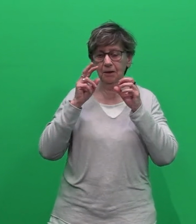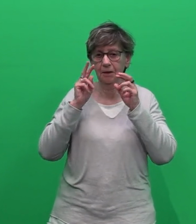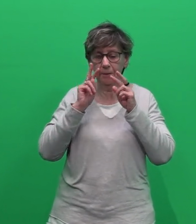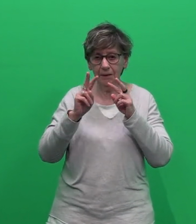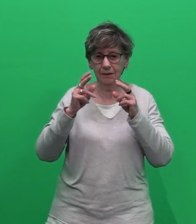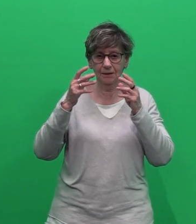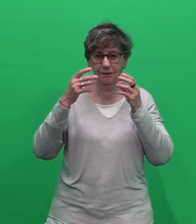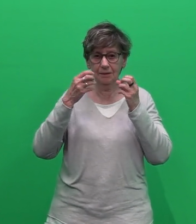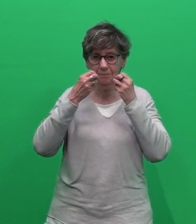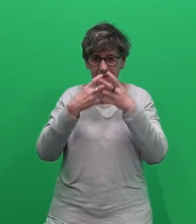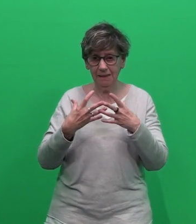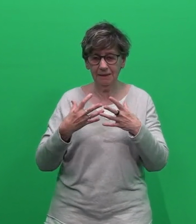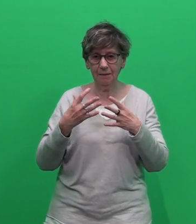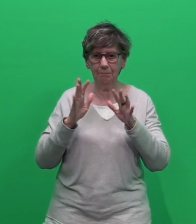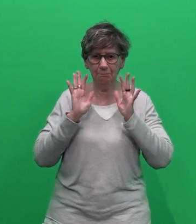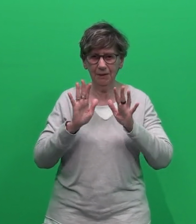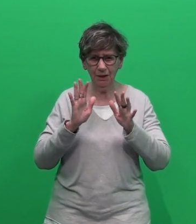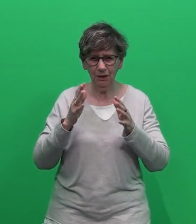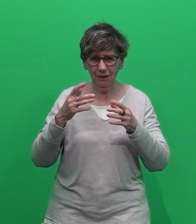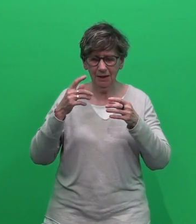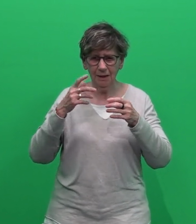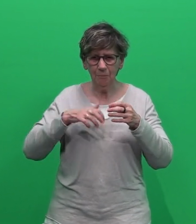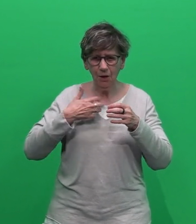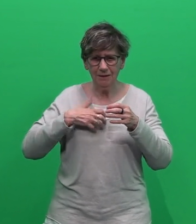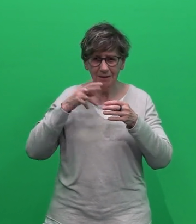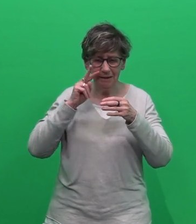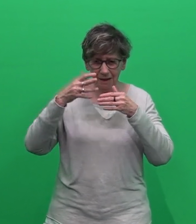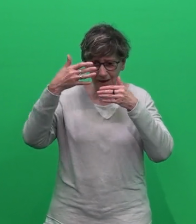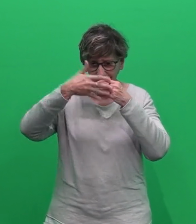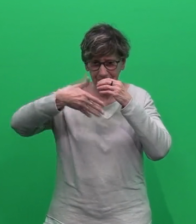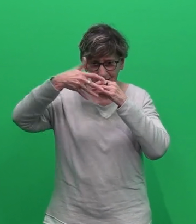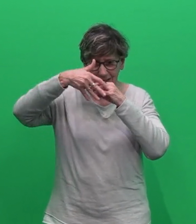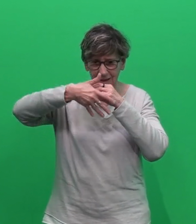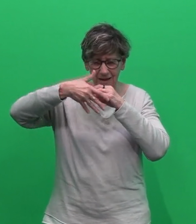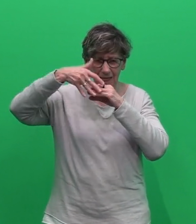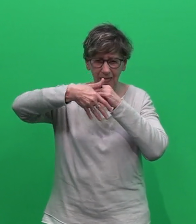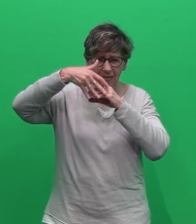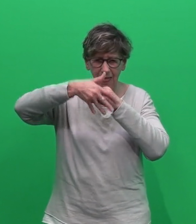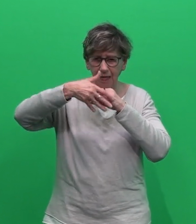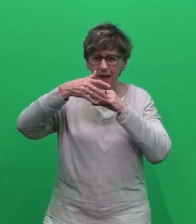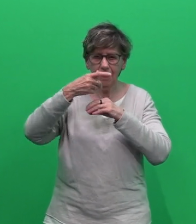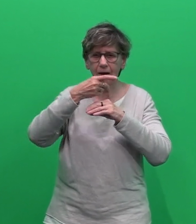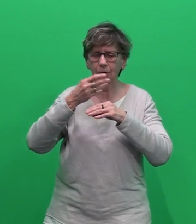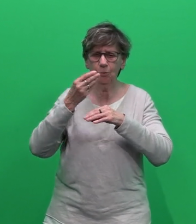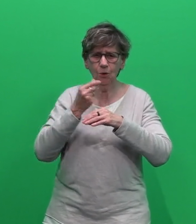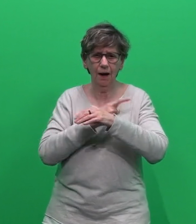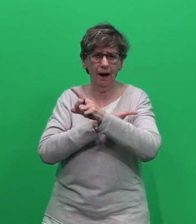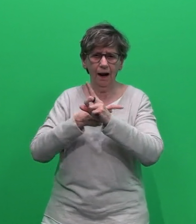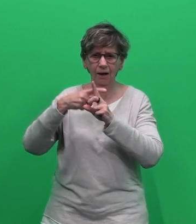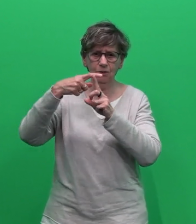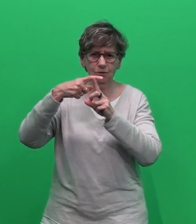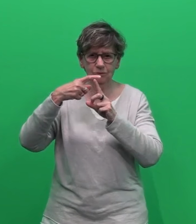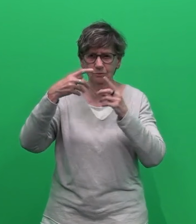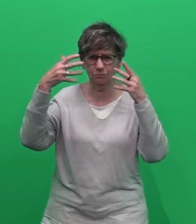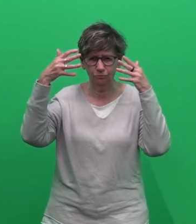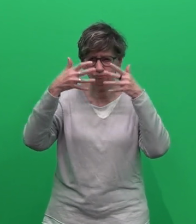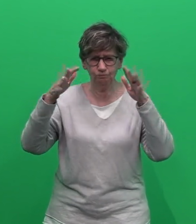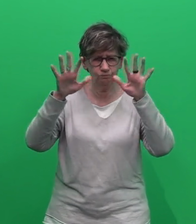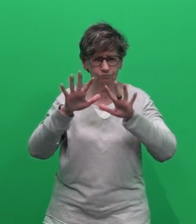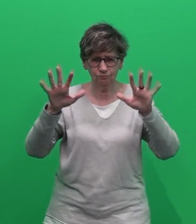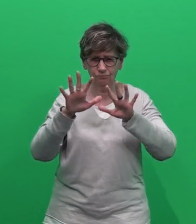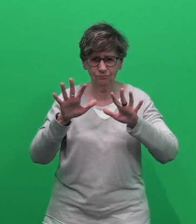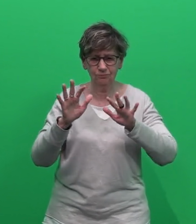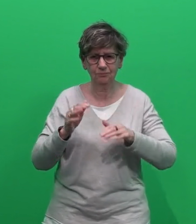Veig bé, però em molesten les cataractes perquè tinc un grau molt alt i veig borrós.